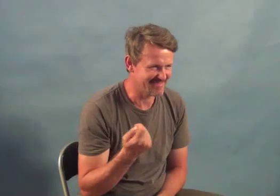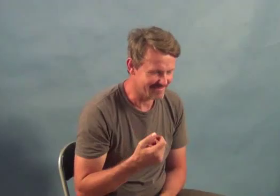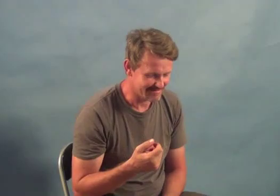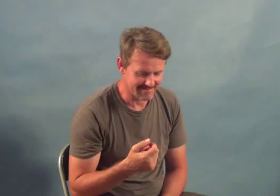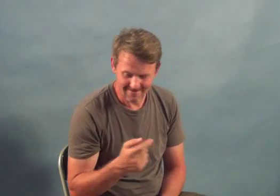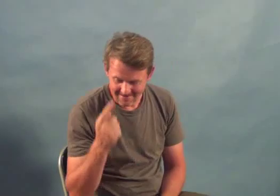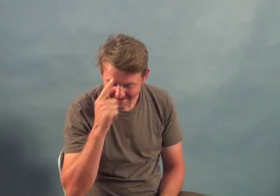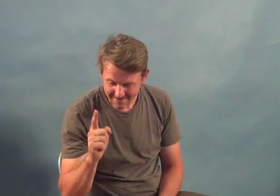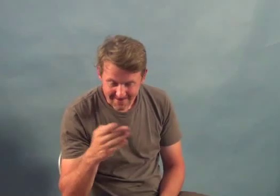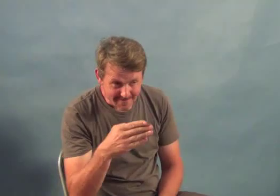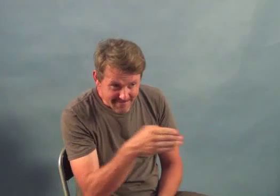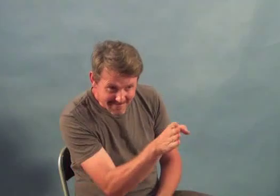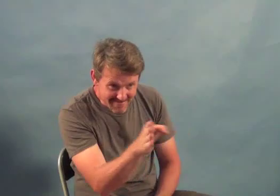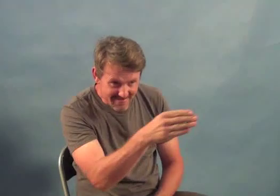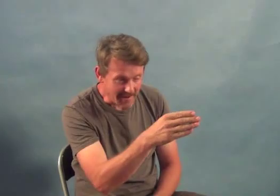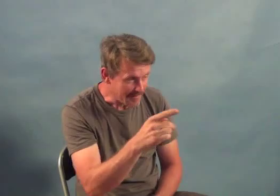Mówił do kogoś - pamiętaj, masz iść tak.